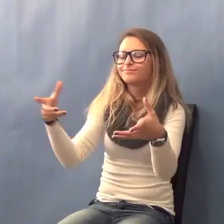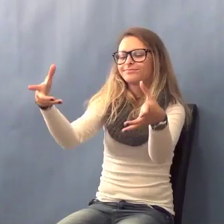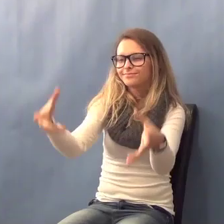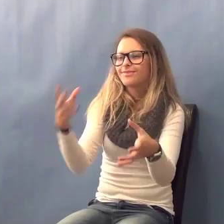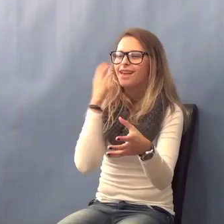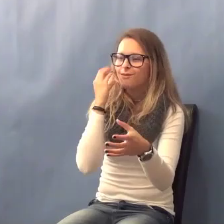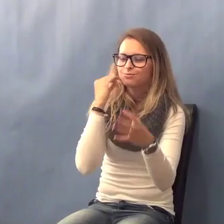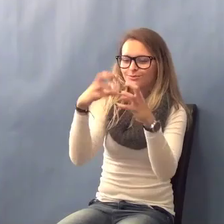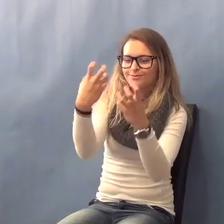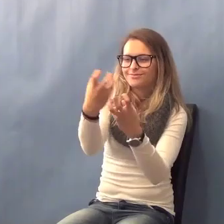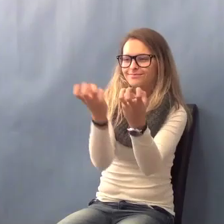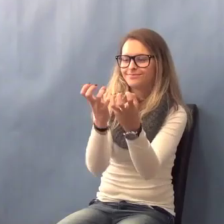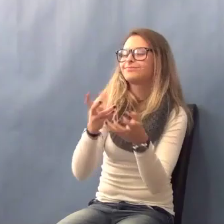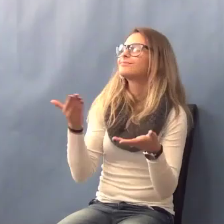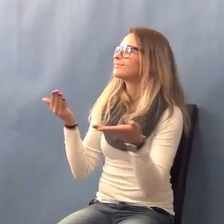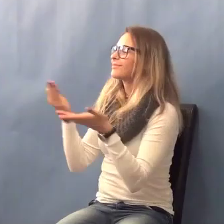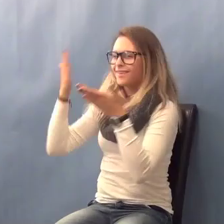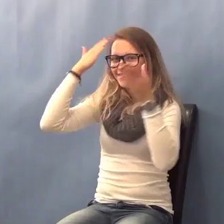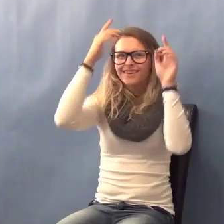Postawiła te jabłka na stole i odeszła.